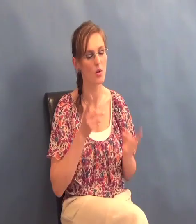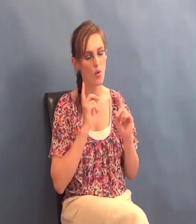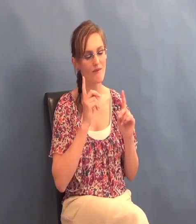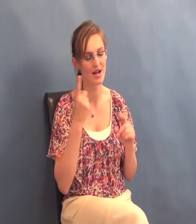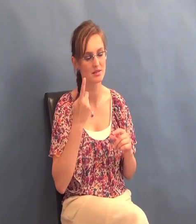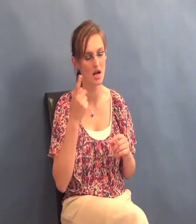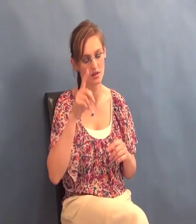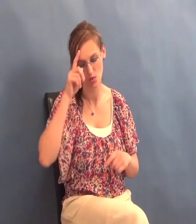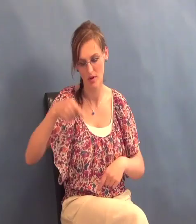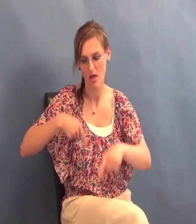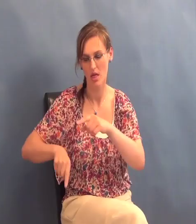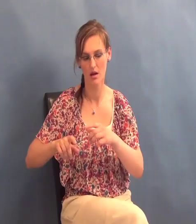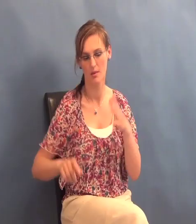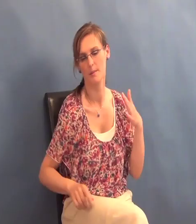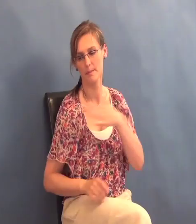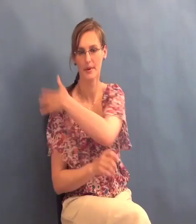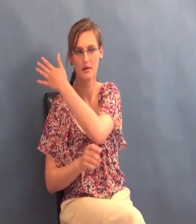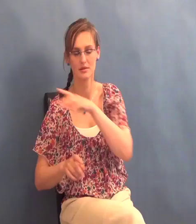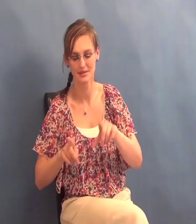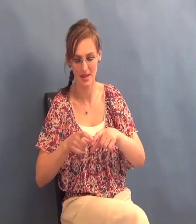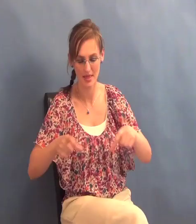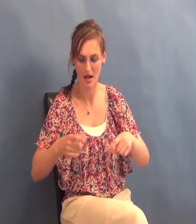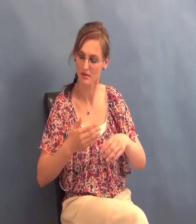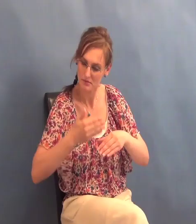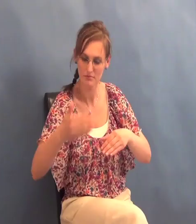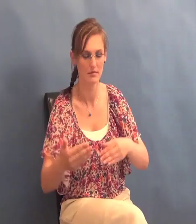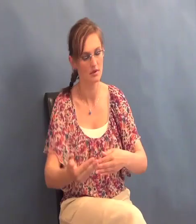Uwaga, jest zakaz na zbliżanie się do linii, bo może cię coś potrącić.